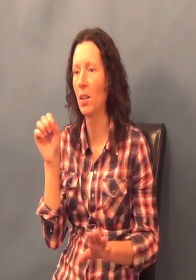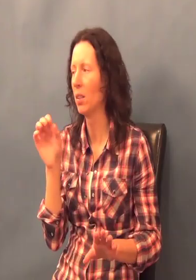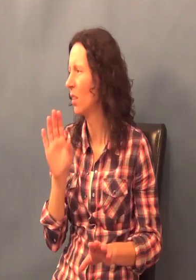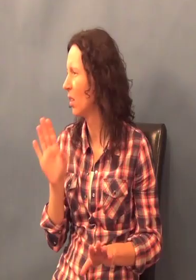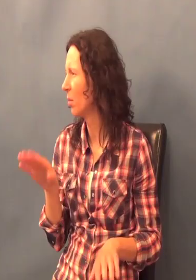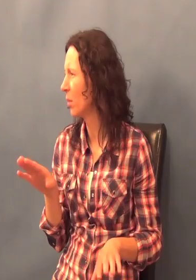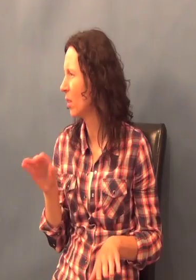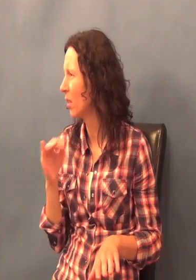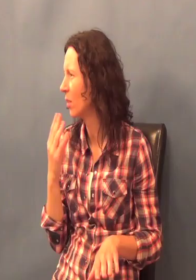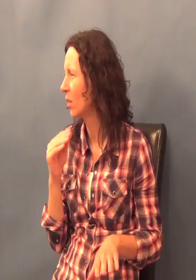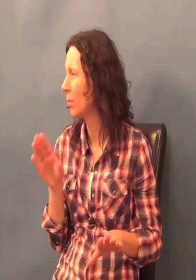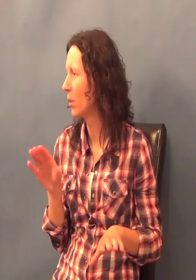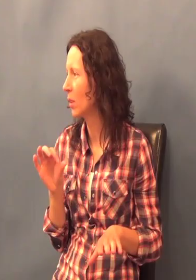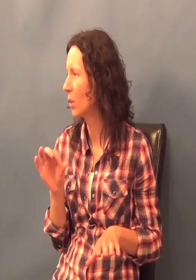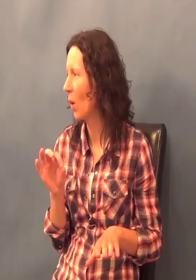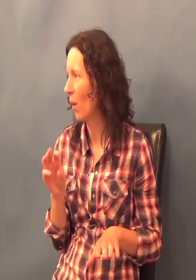Jaki to ptak? Sowa?